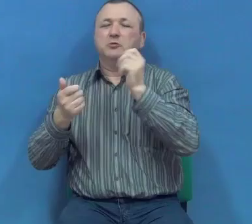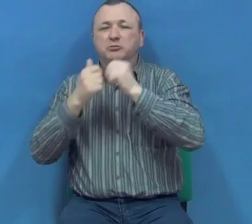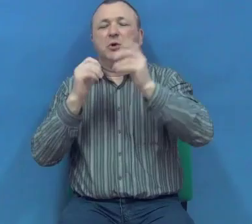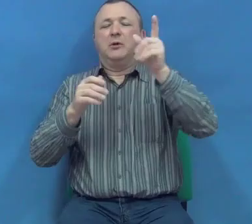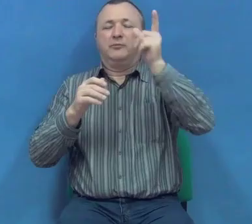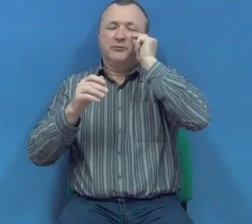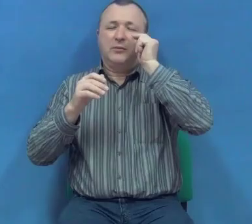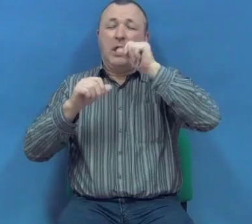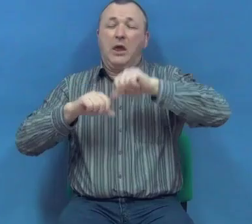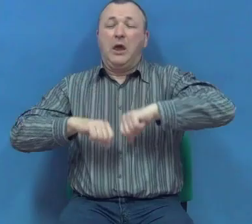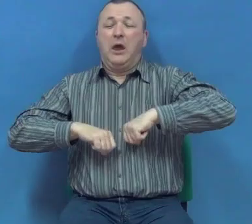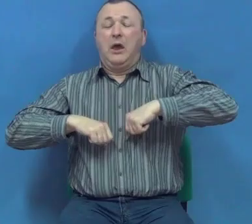Mężczyzna, który spał, obudził się rano.